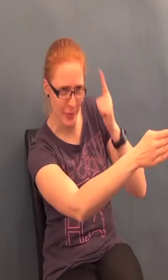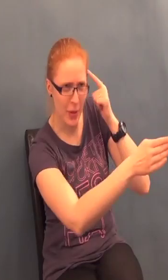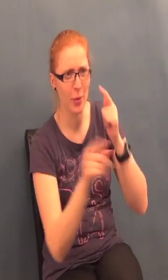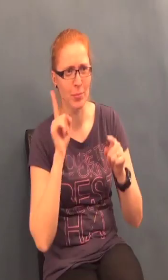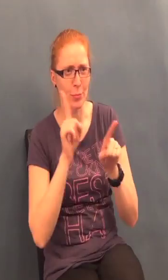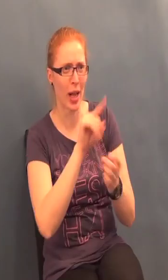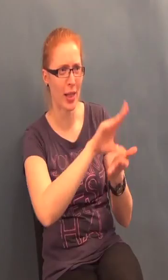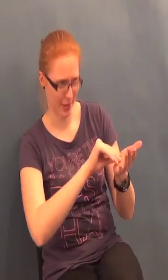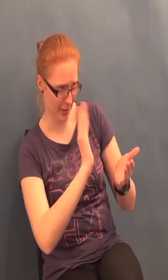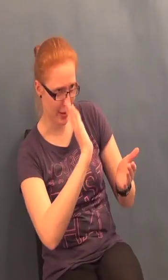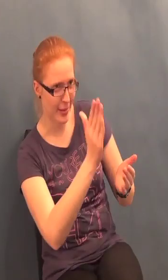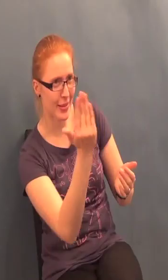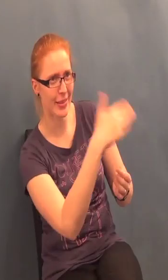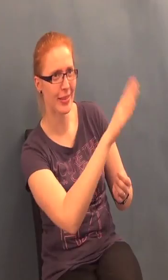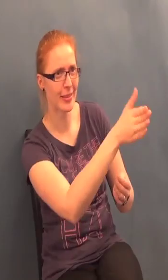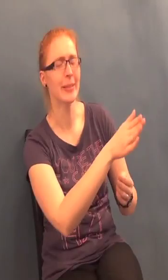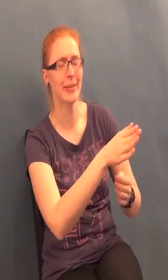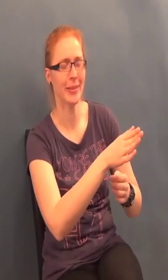Chłopiec powtarza po nim, pokazując ręką kierunek: prosto, lewo i prosto.